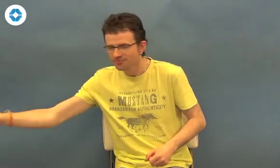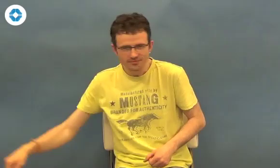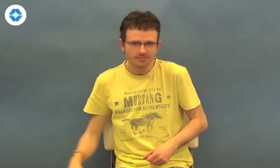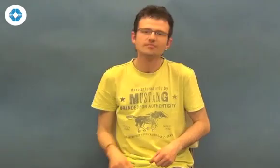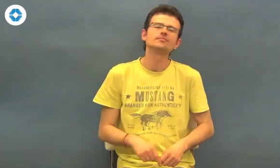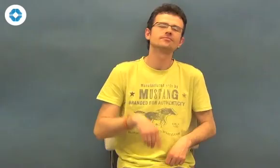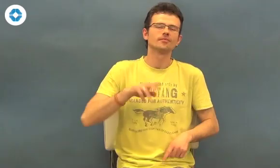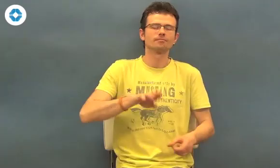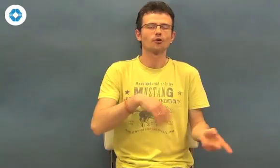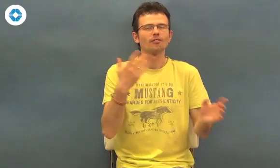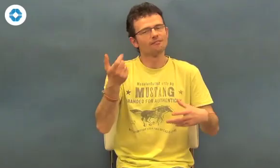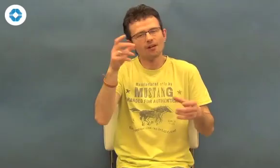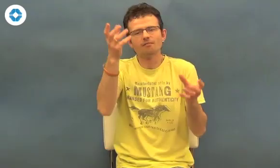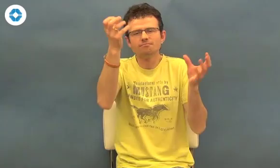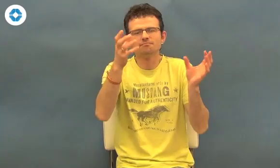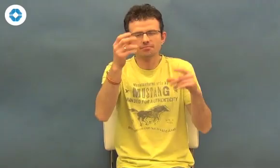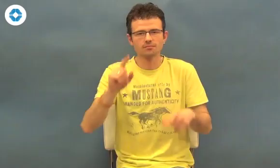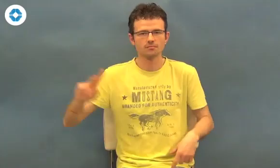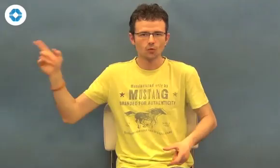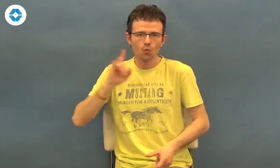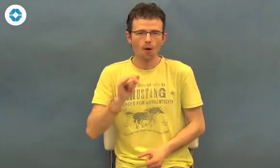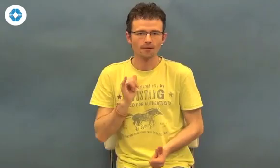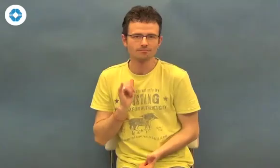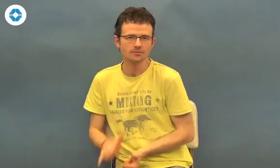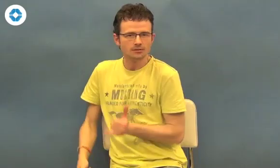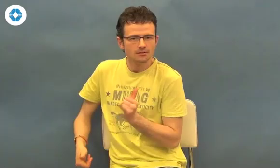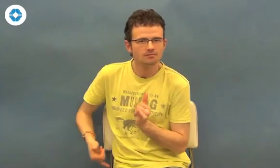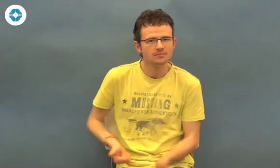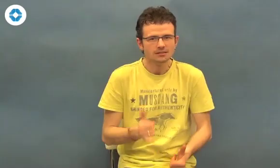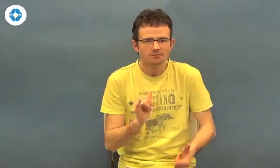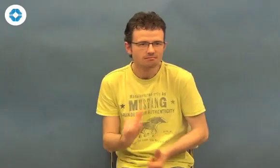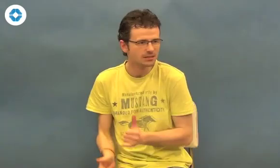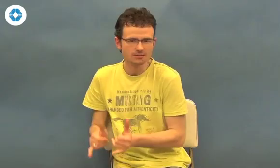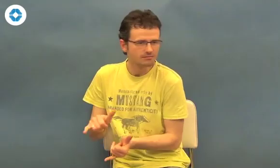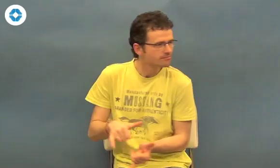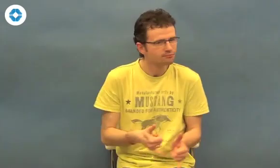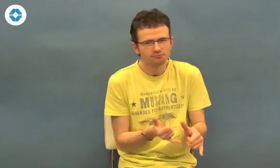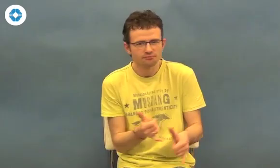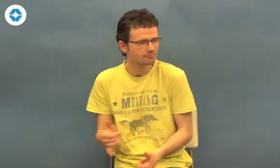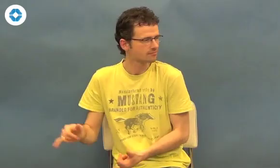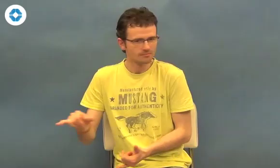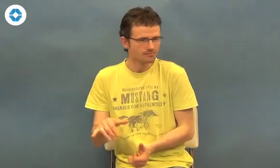Potem, pan był jeszcze na drzewie, przejeżdżał na rowerze chłopak.